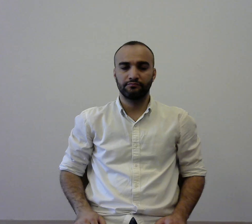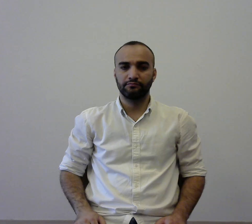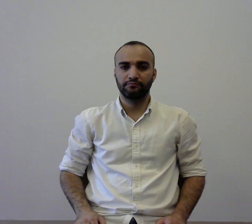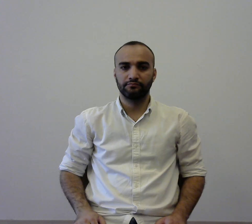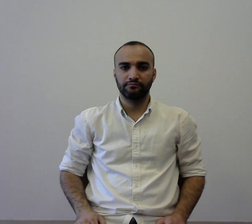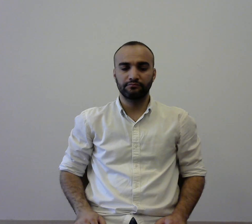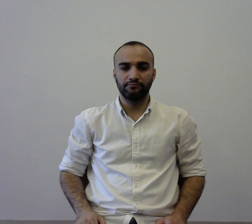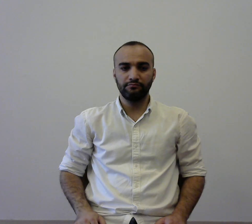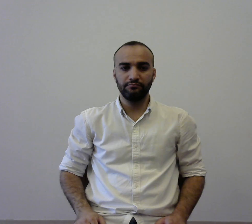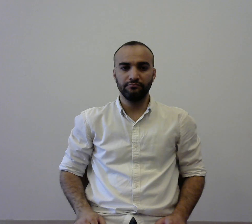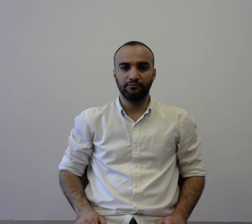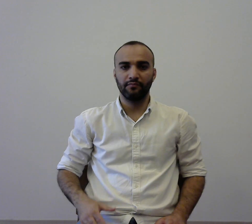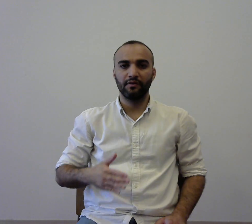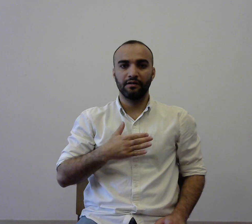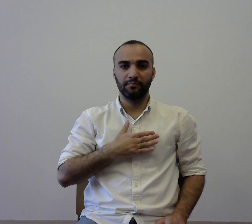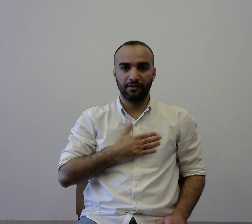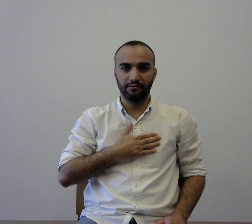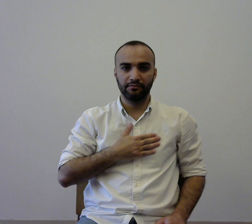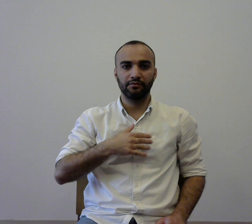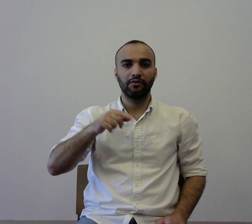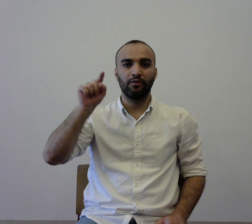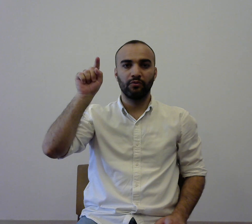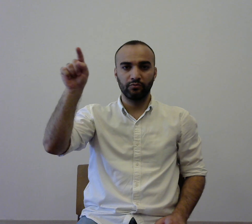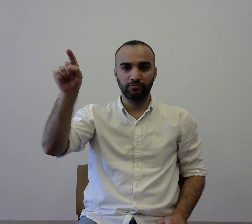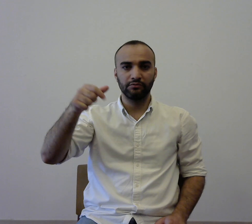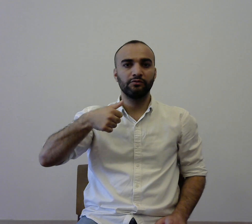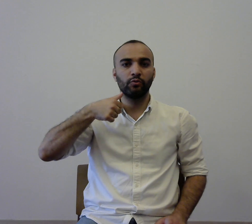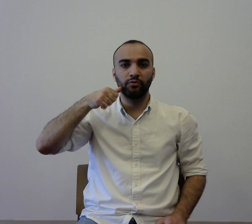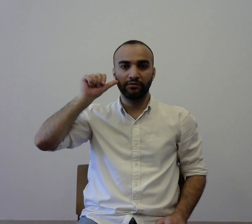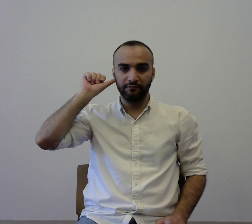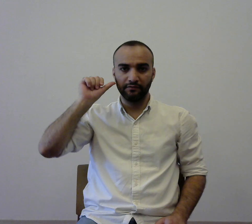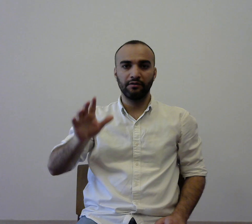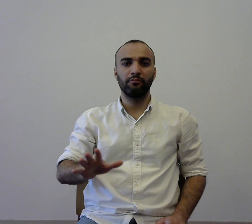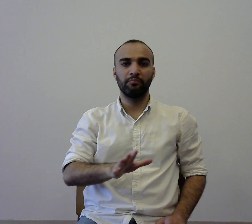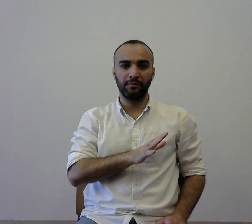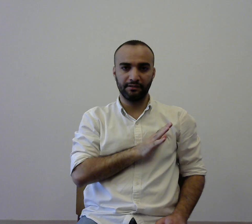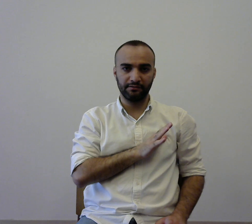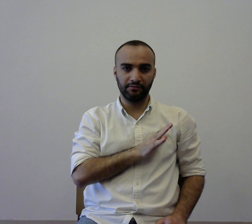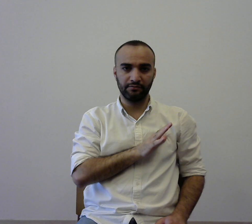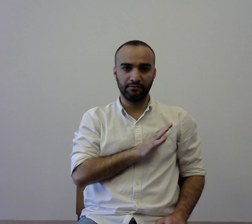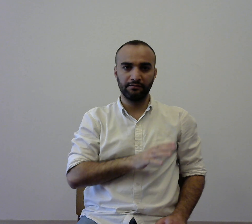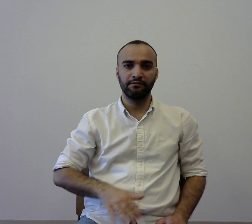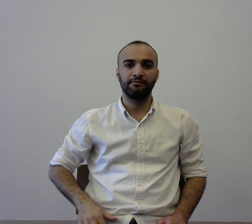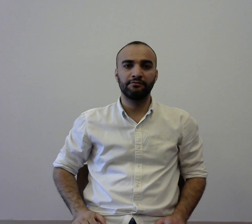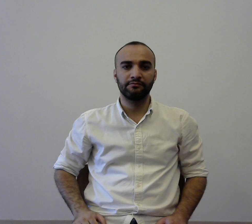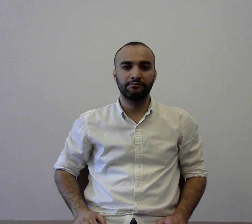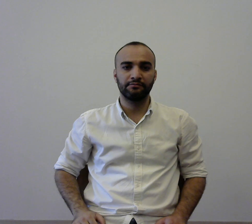Mən orda dünən olmuşam